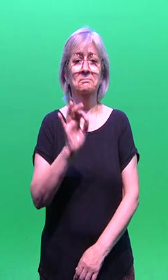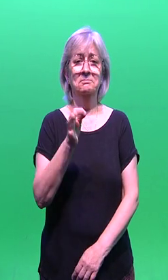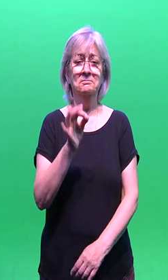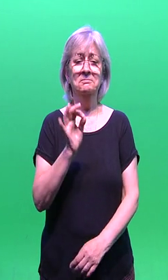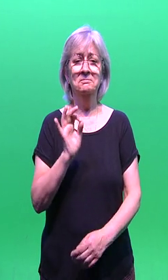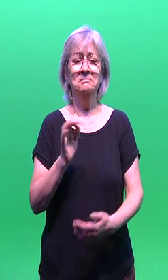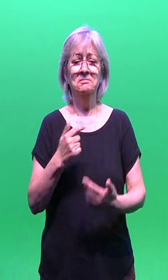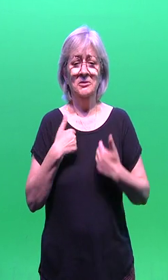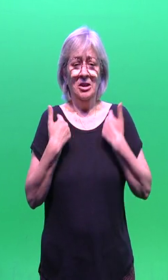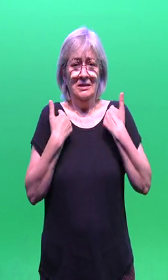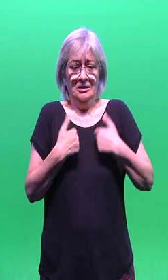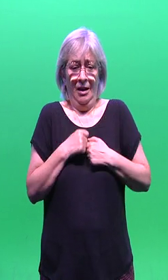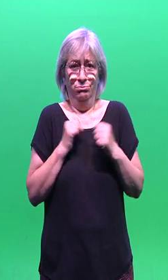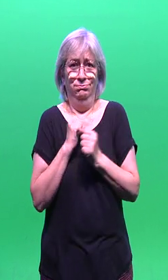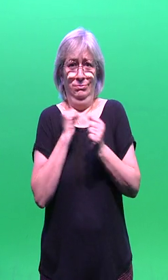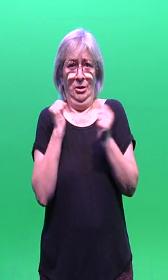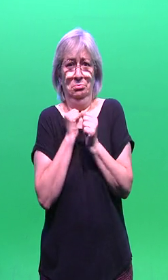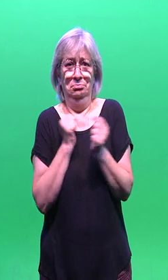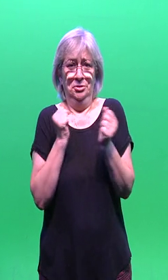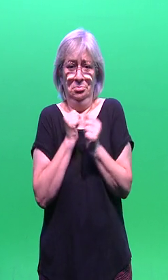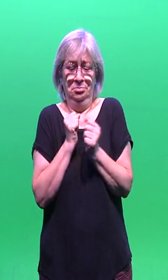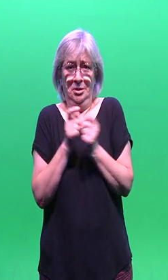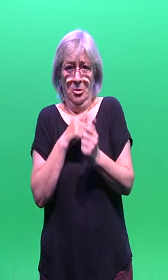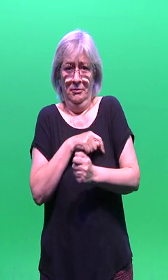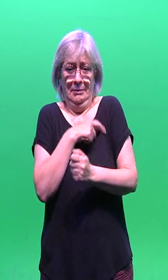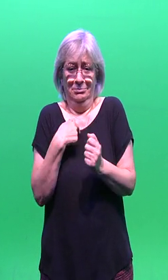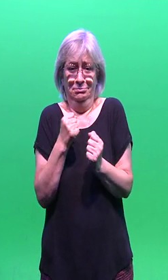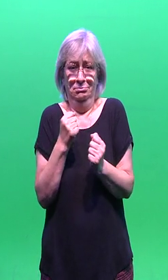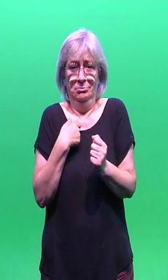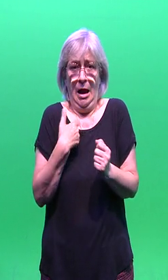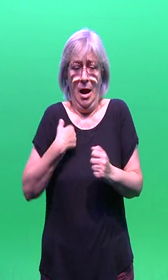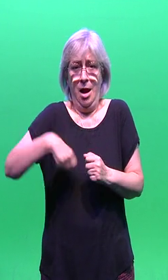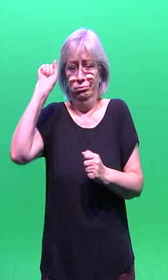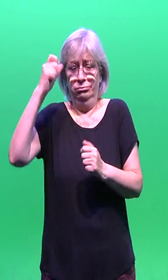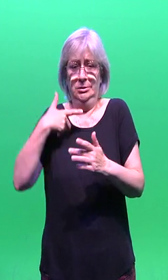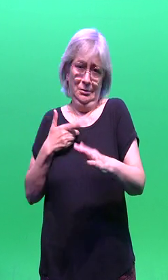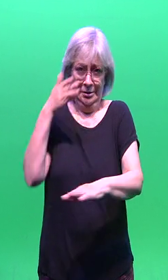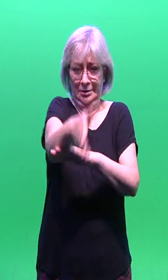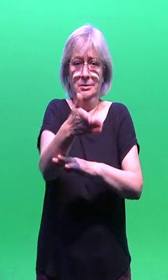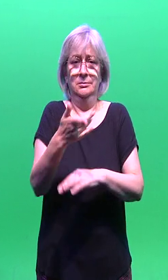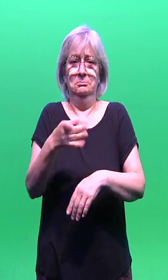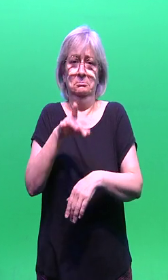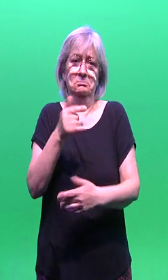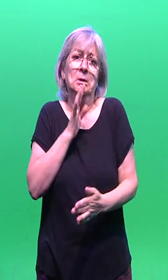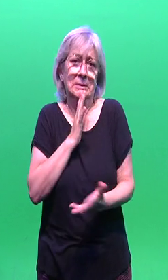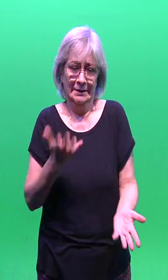Sí, tinc molts calfreds i febre, al final m'he cansat i vinc perquè em digueu què em passa.